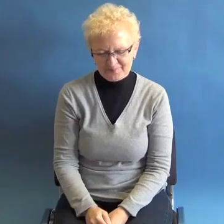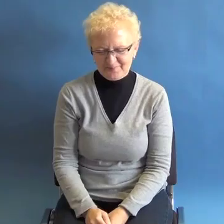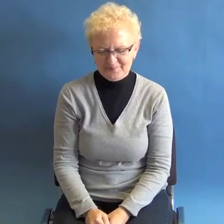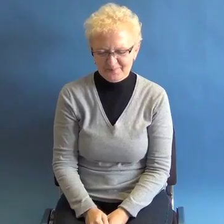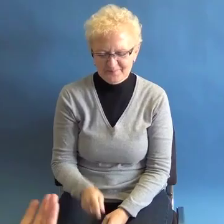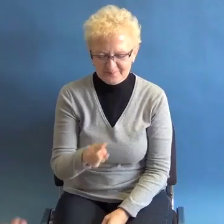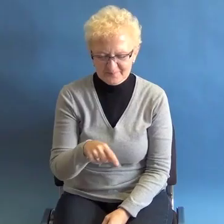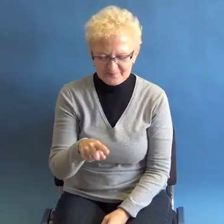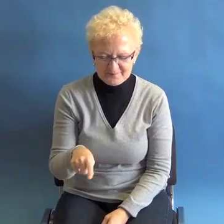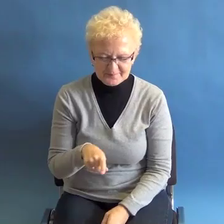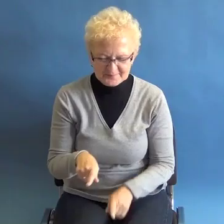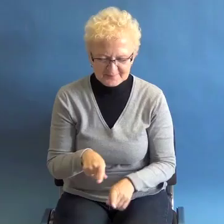Trójkątny znak.